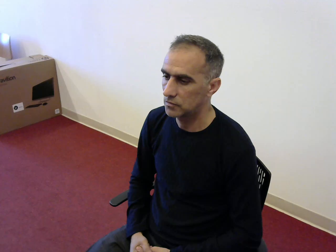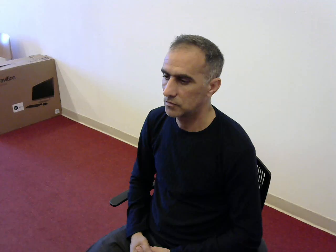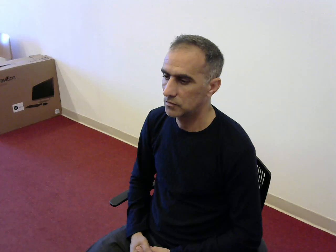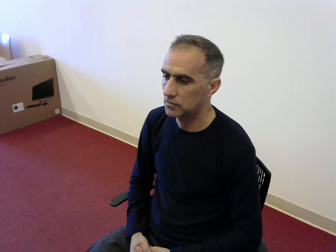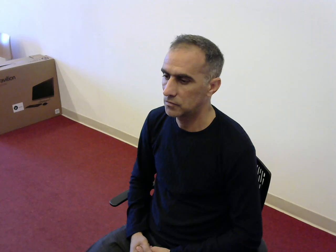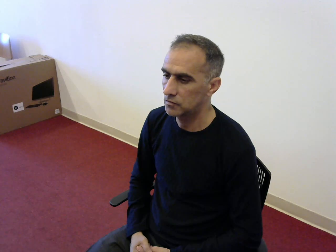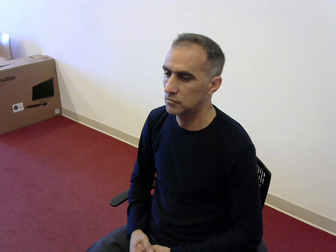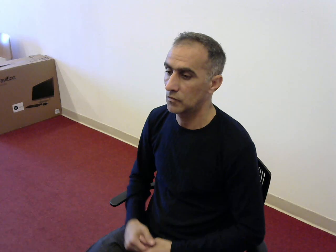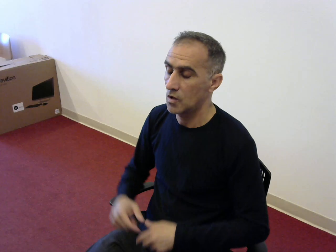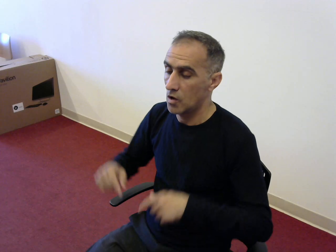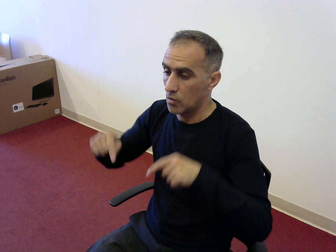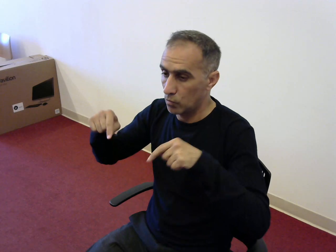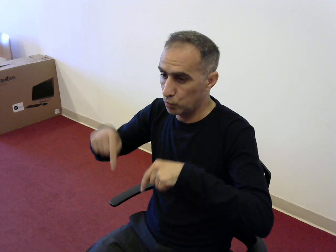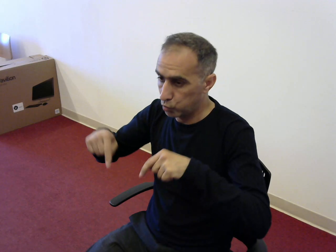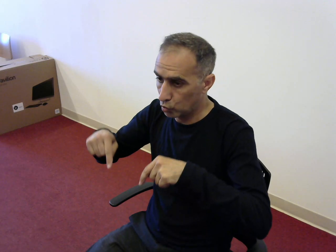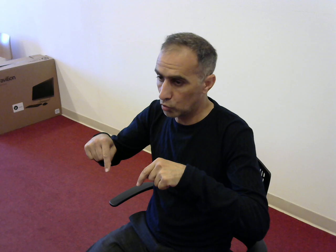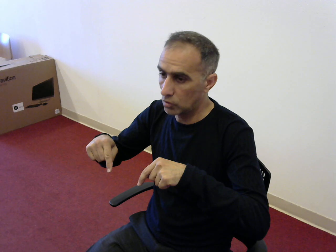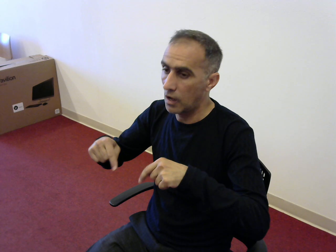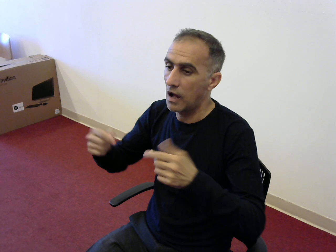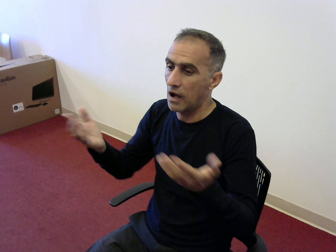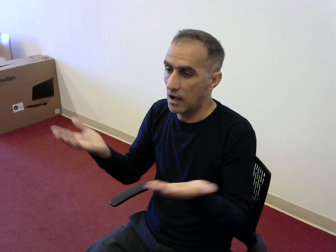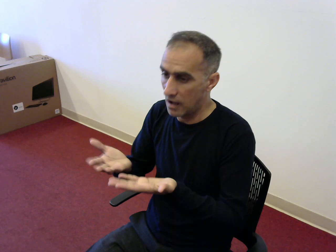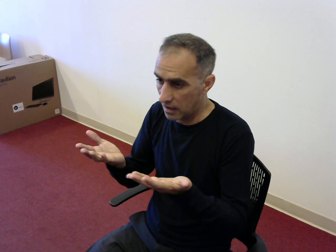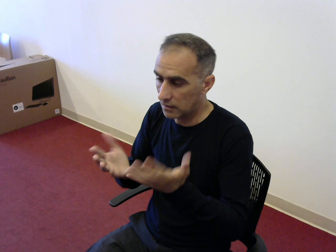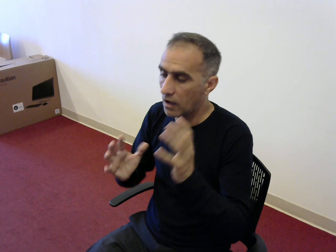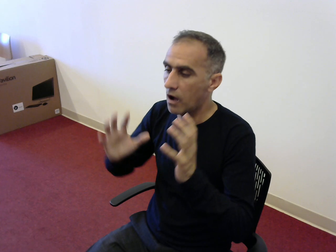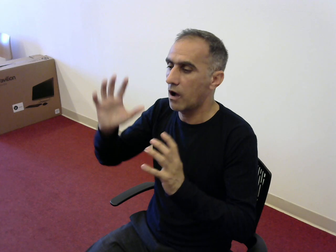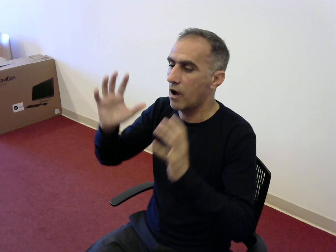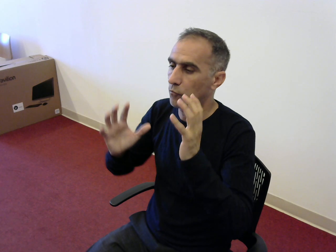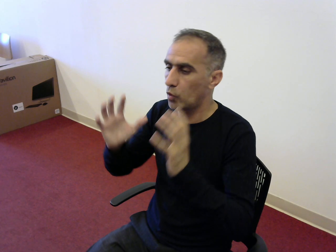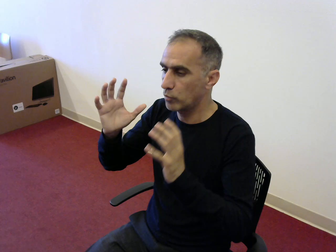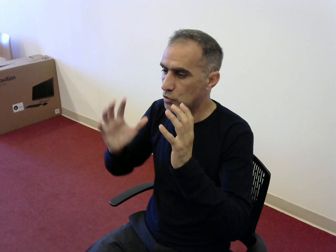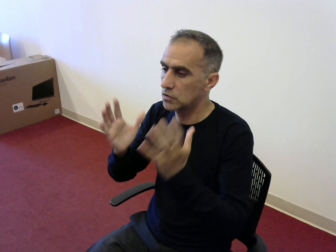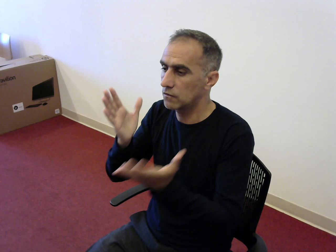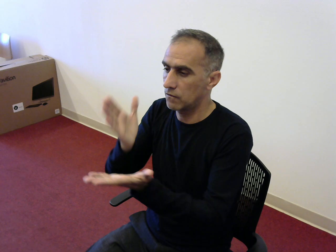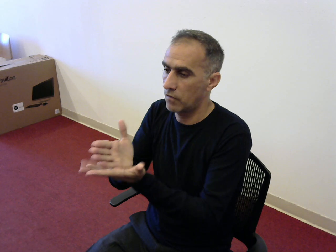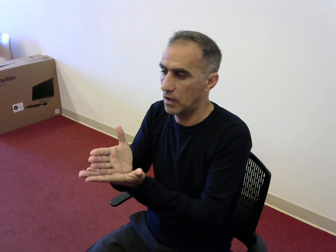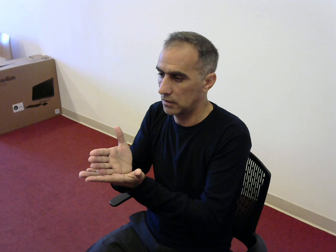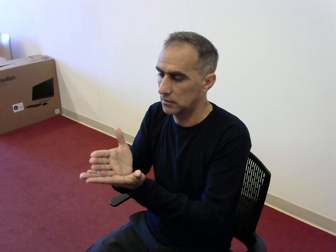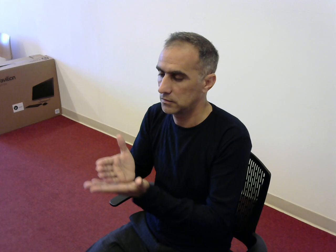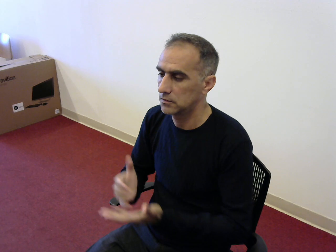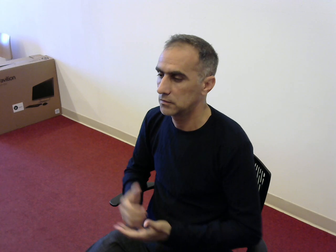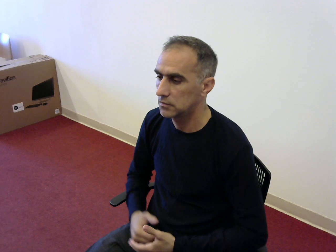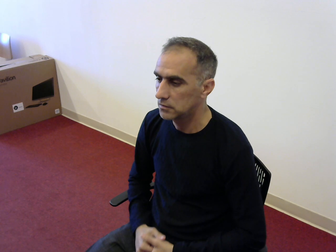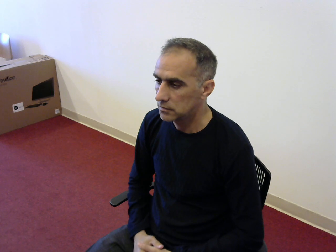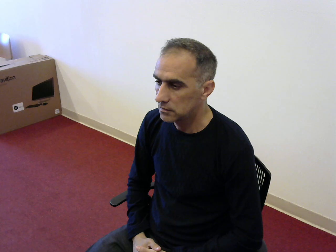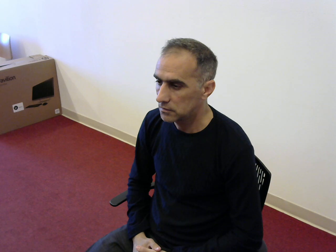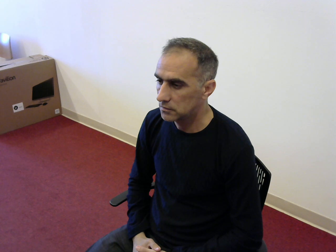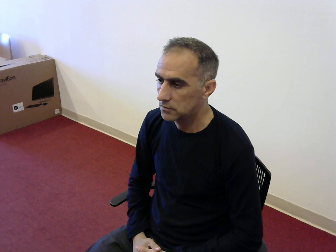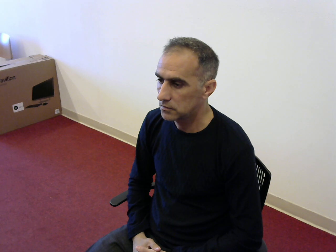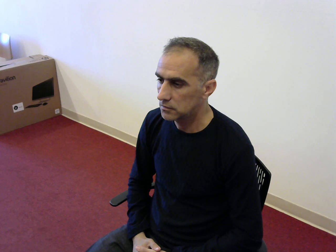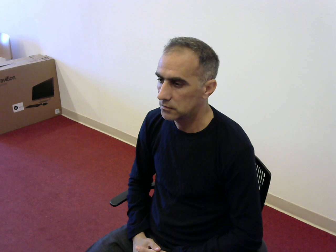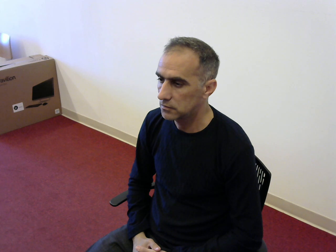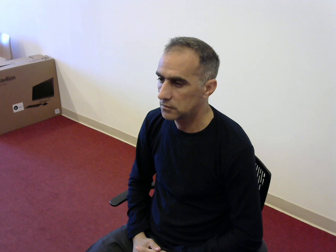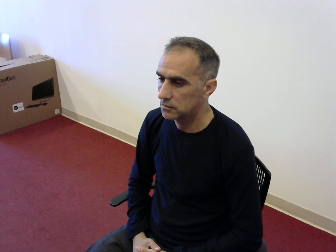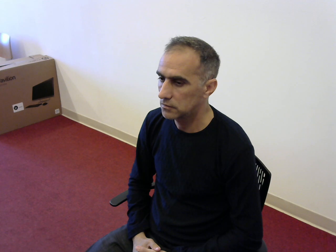Burda harda avtobus var?